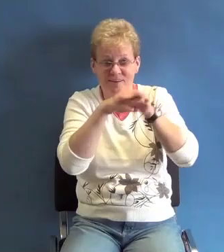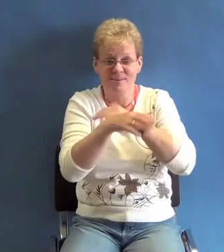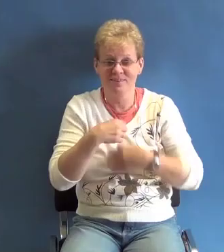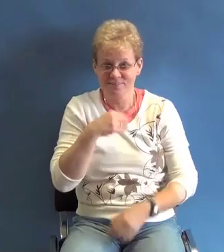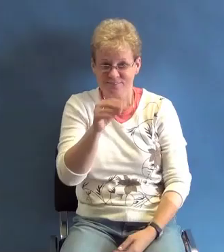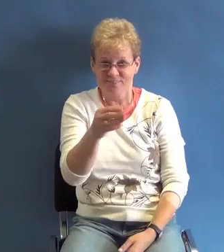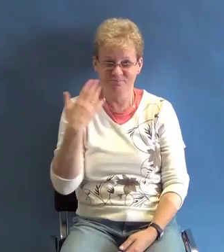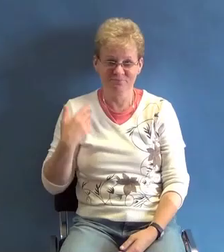Że chowa na zapas.